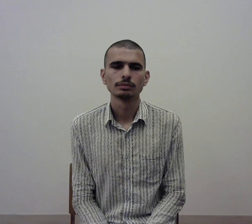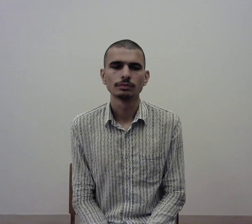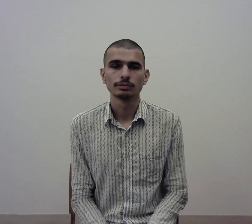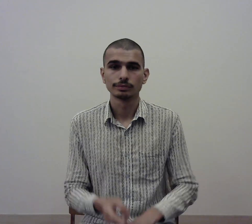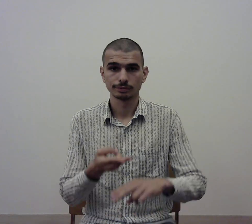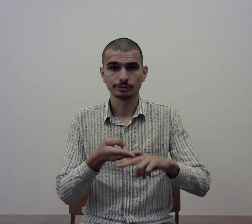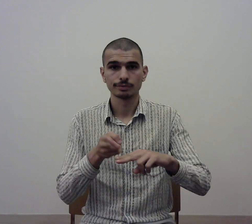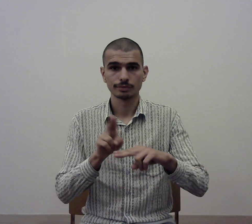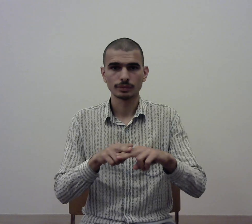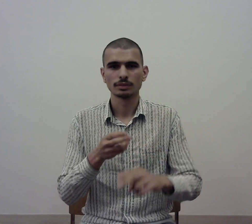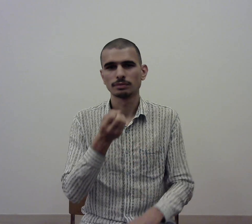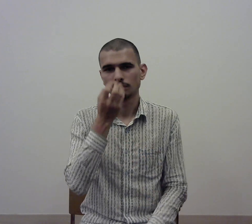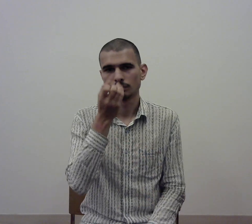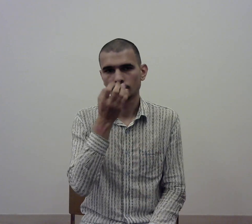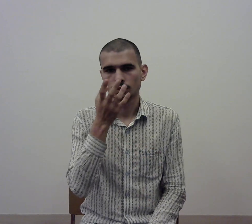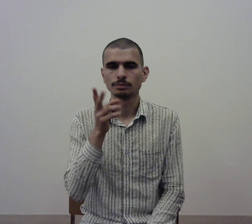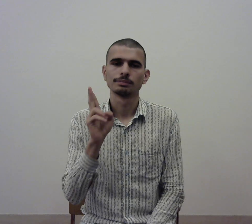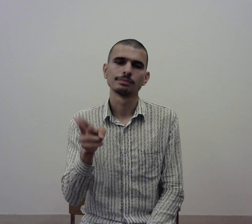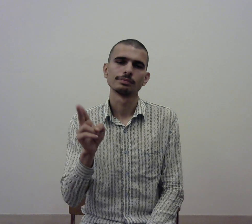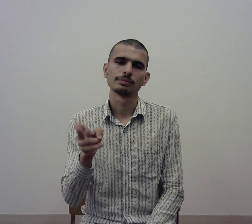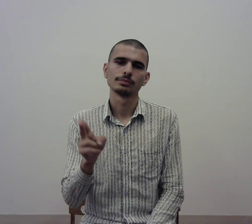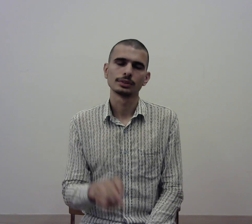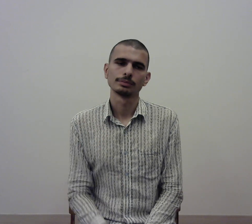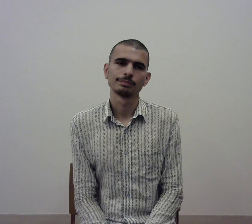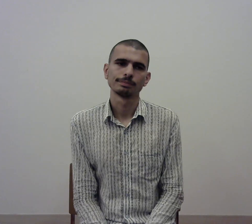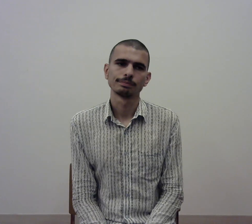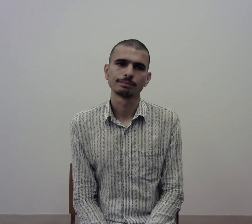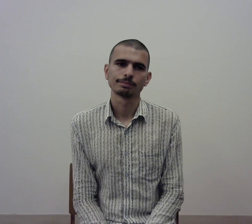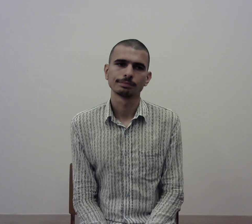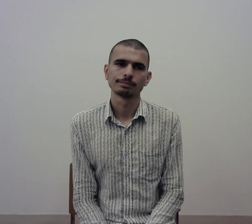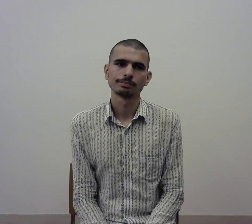Bu çiçəklər kimindir?